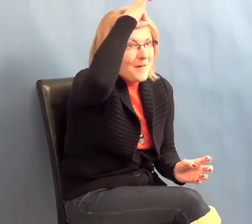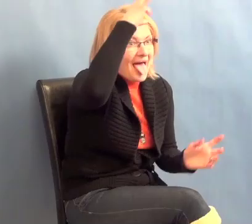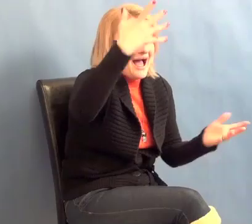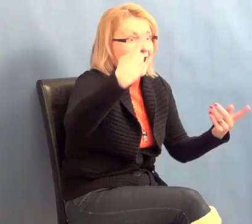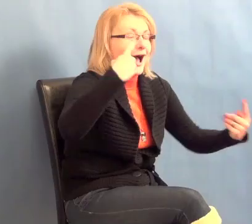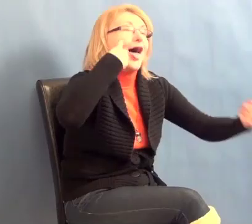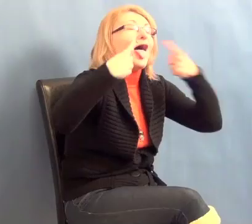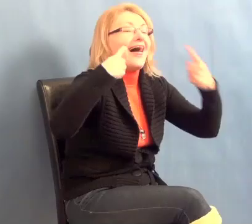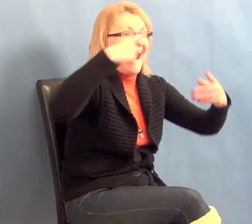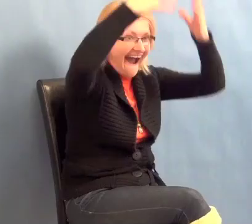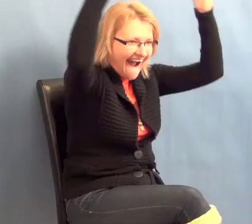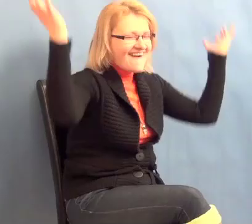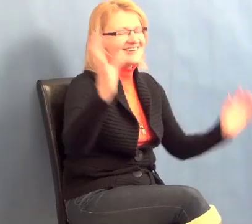Jak jest małe, łatwo spudłować.